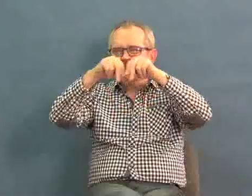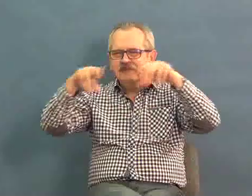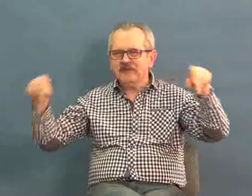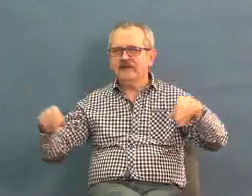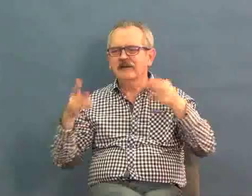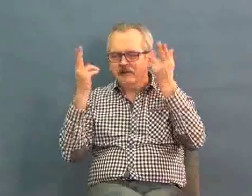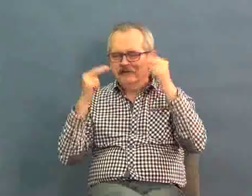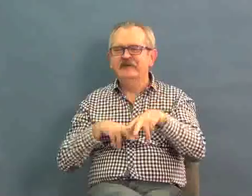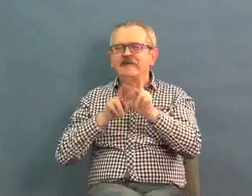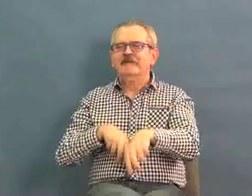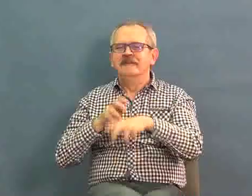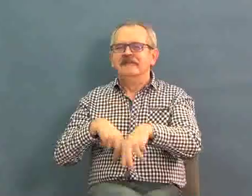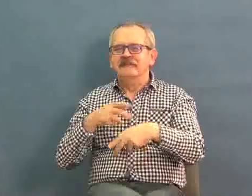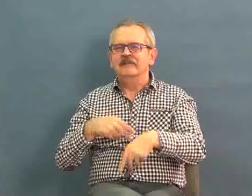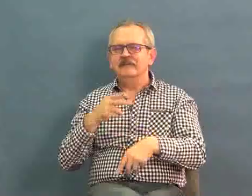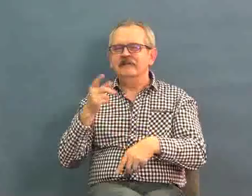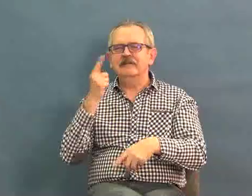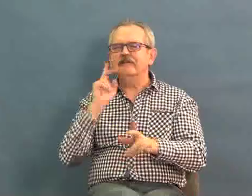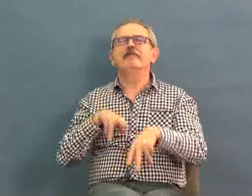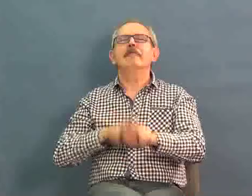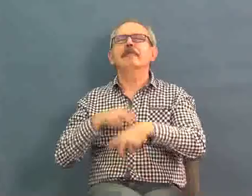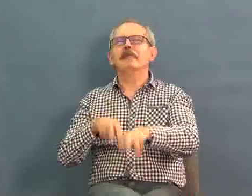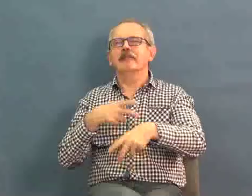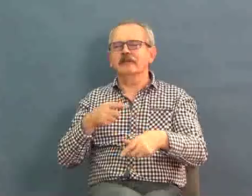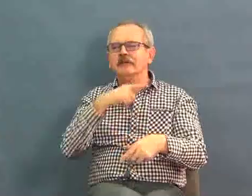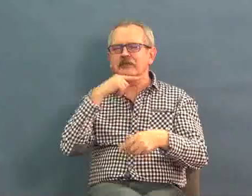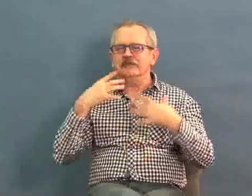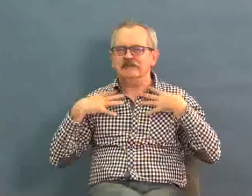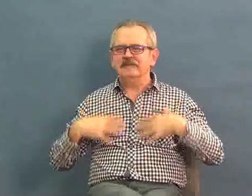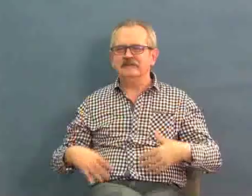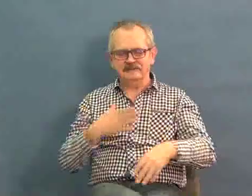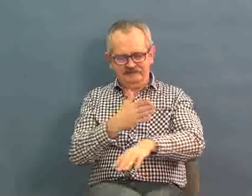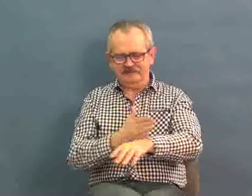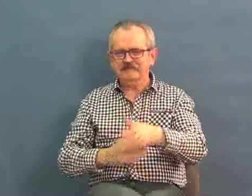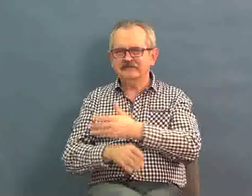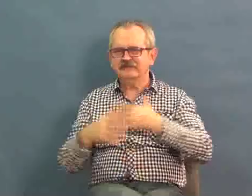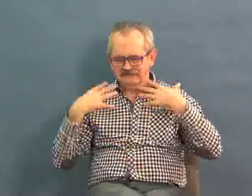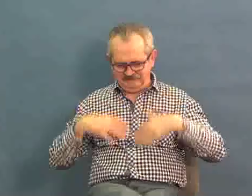Zając skacze i nie zauważa wiszącego czerwonego ubrania z długimi rękawami i długimi nogawkami.